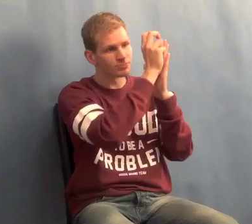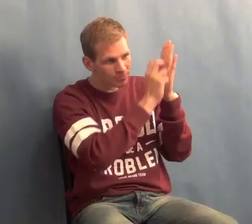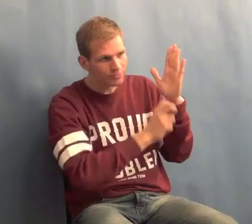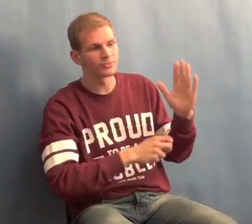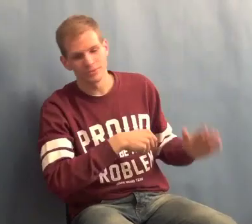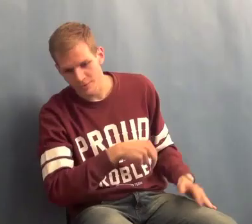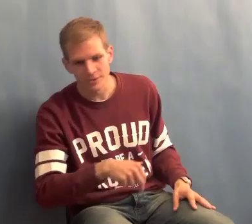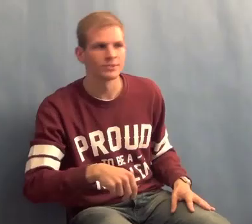Przyszedł do wszystkich.